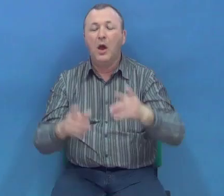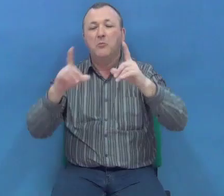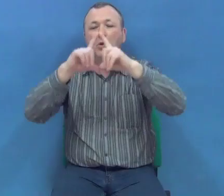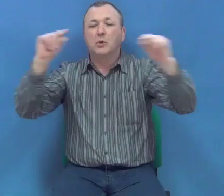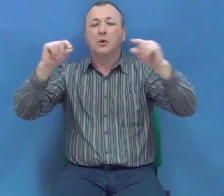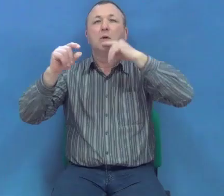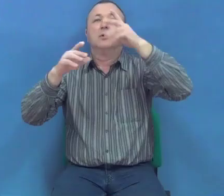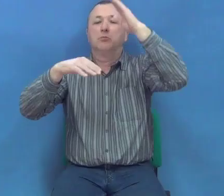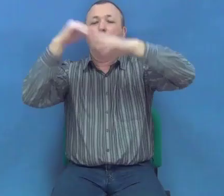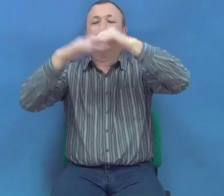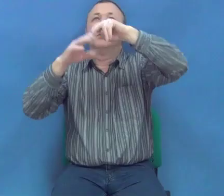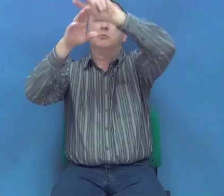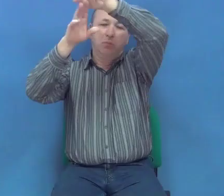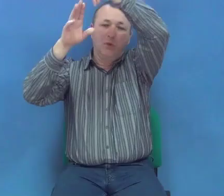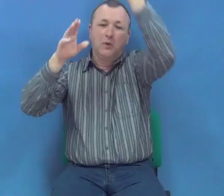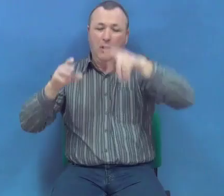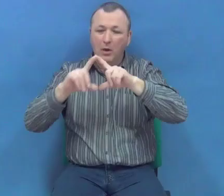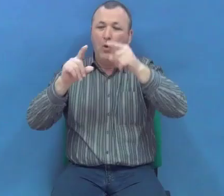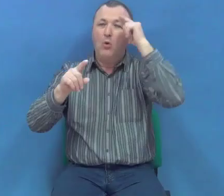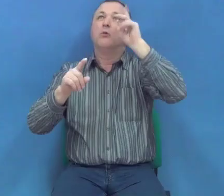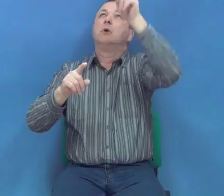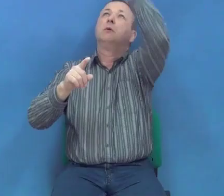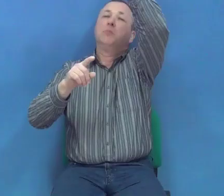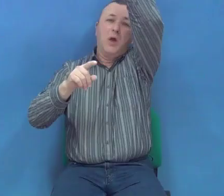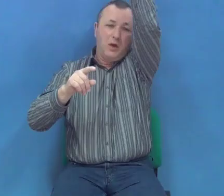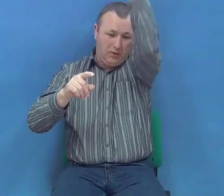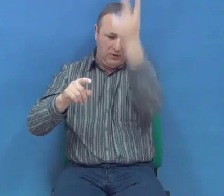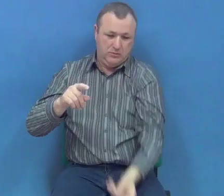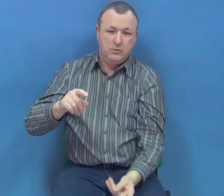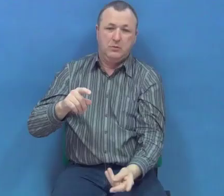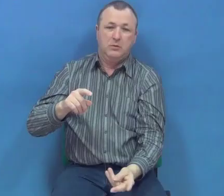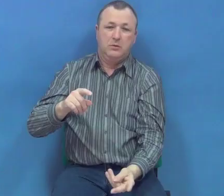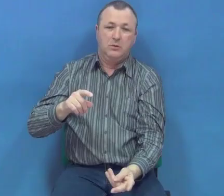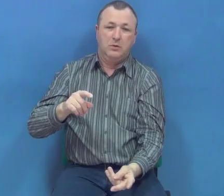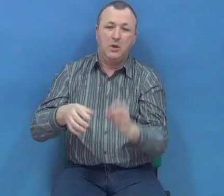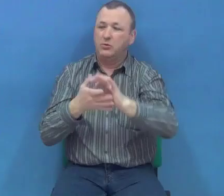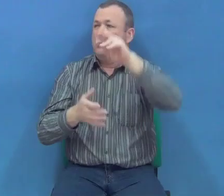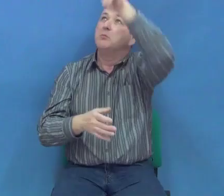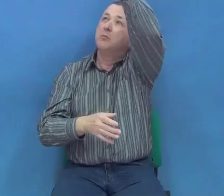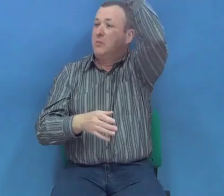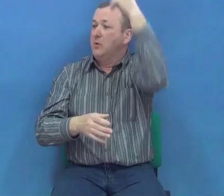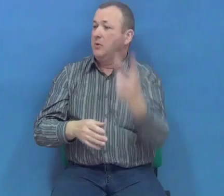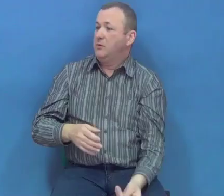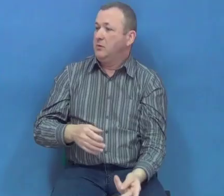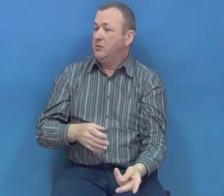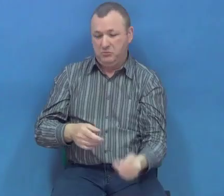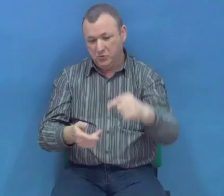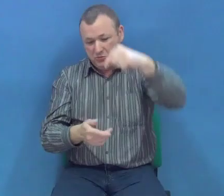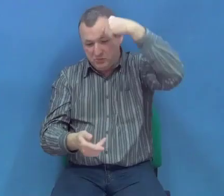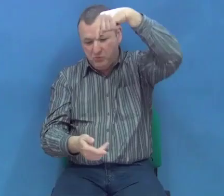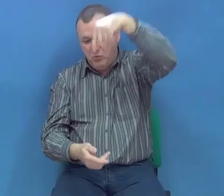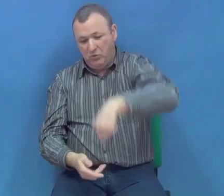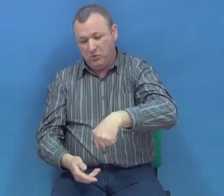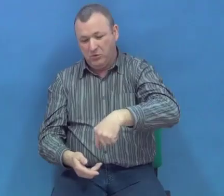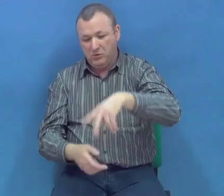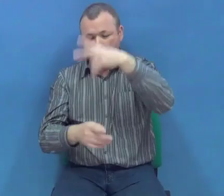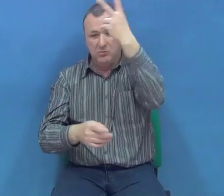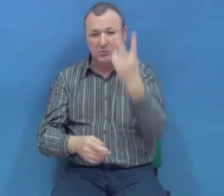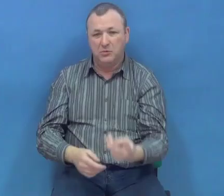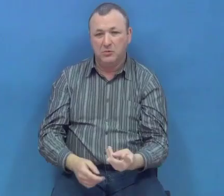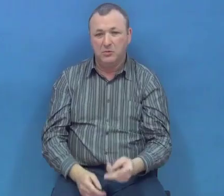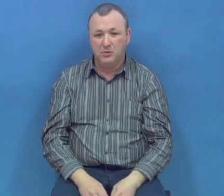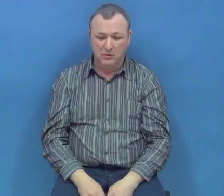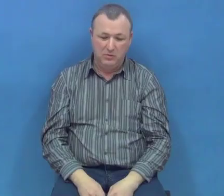Trójkątny znak mówi, że na budowie coś może z wysokości spaść na dół. Widnieje na nim strzałka skierowana w dół w znaku.